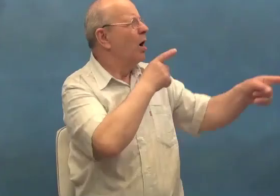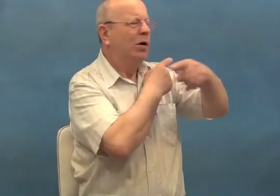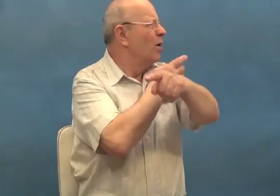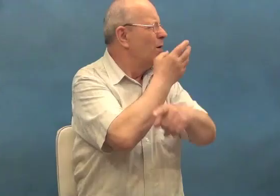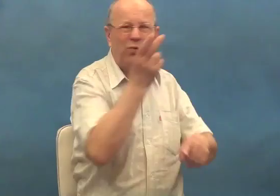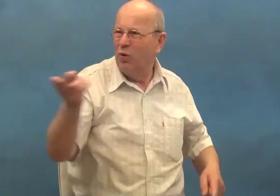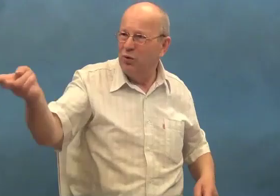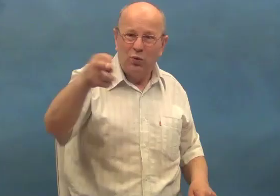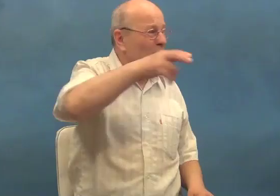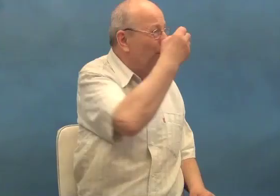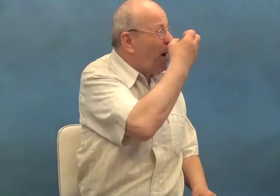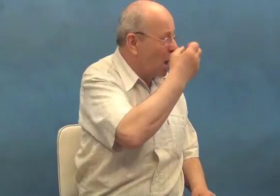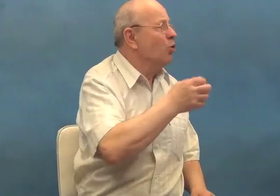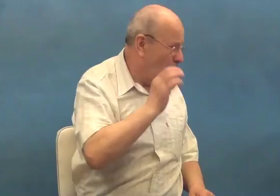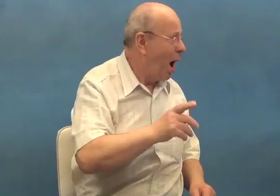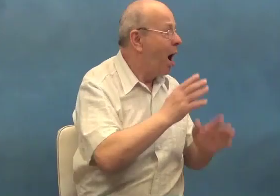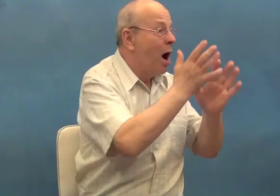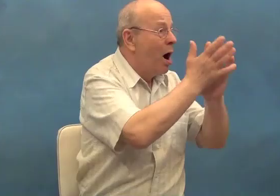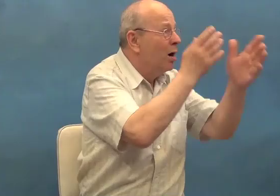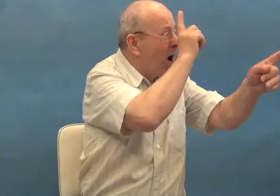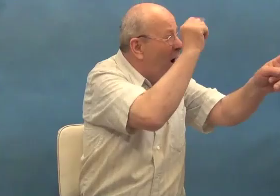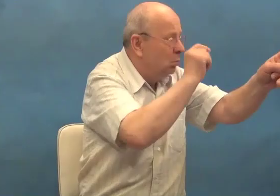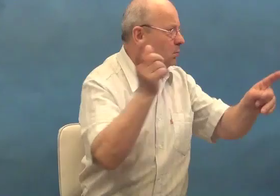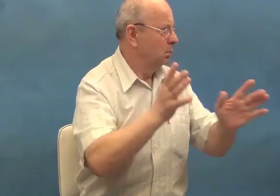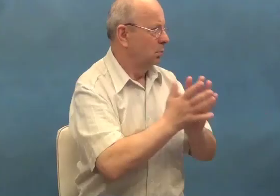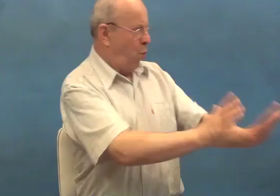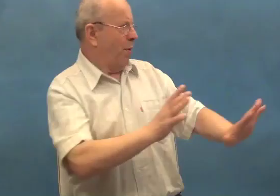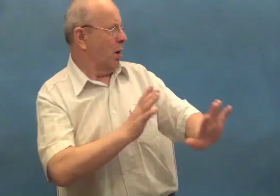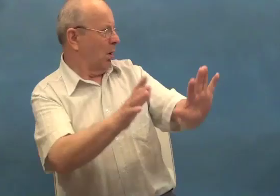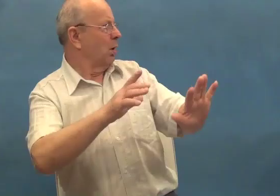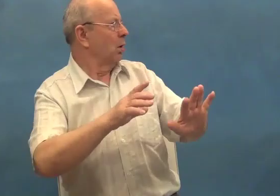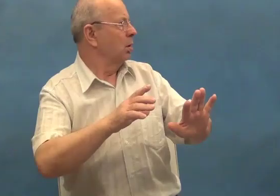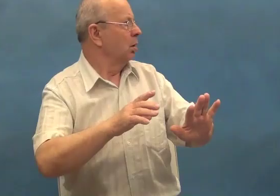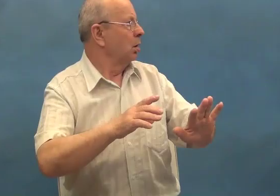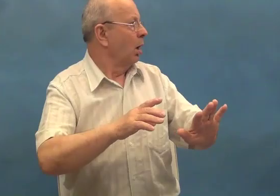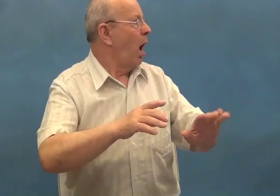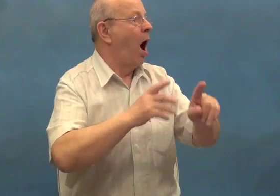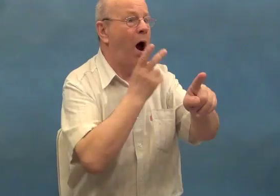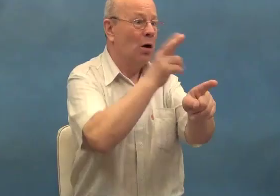Ta druga, M., dobrze miga, ale jak ktoś jest analfabetą to ona unika rozmowy.